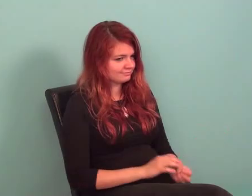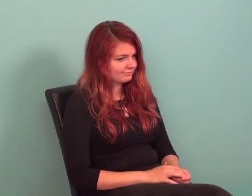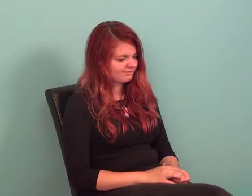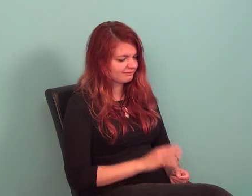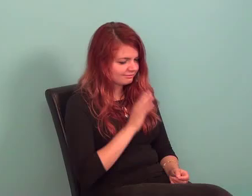Chyba...